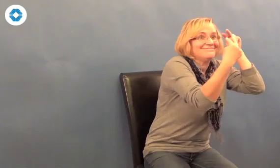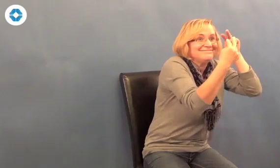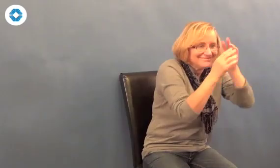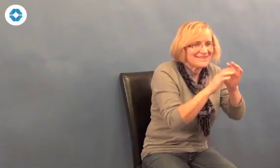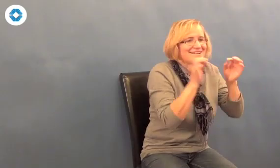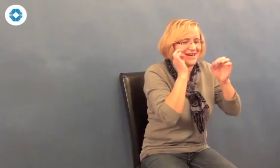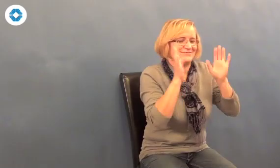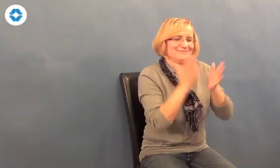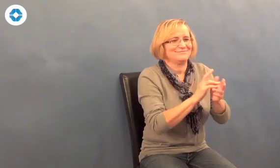Kot zbiegł na dół.